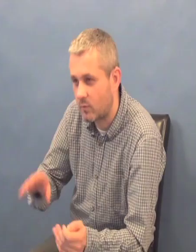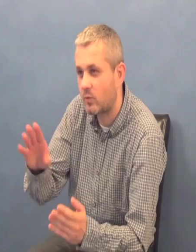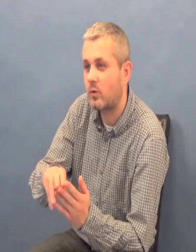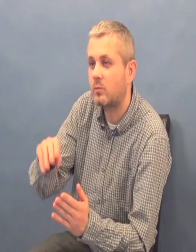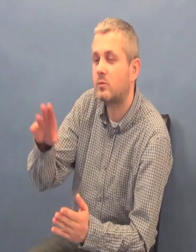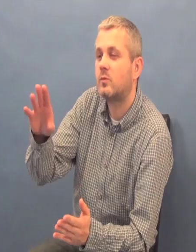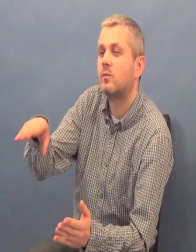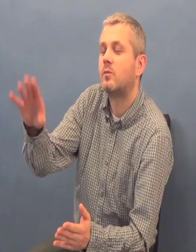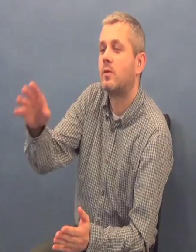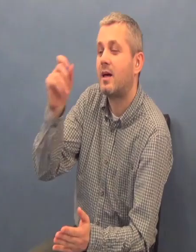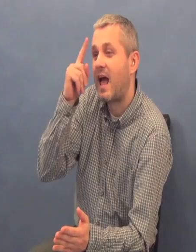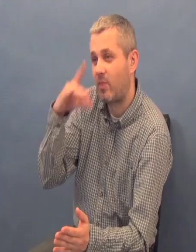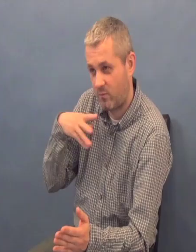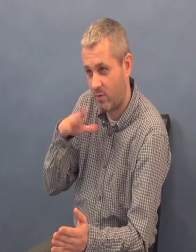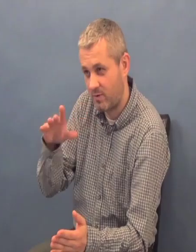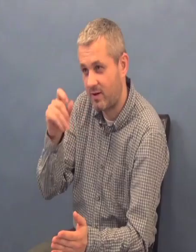Na przykład? Rano masz wolne?